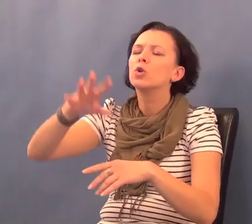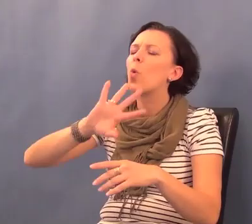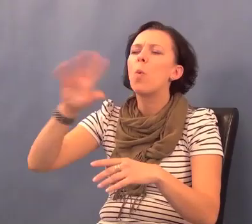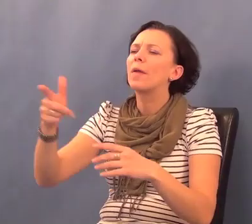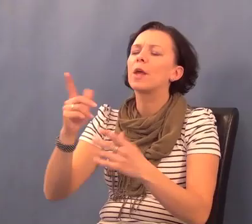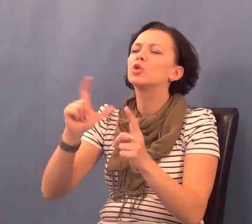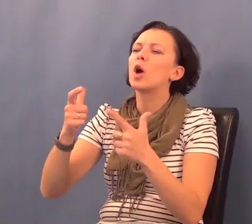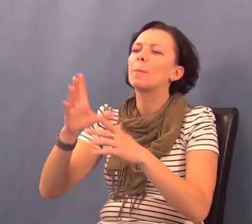Co jest ładne?